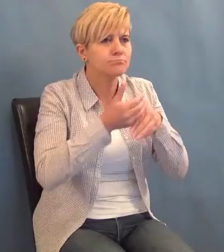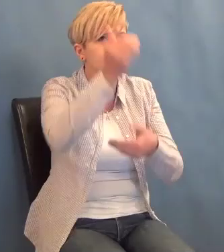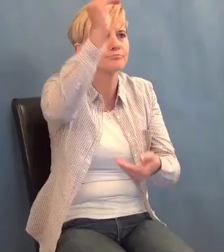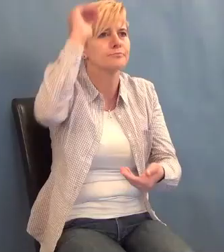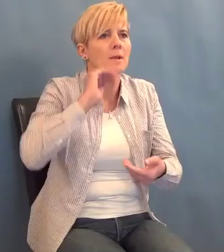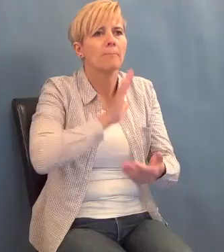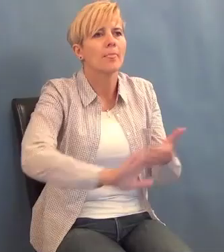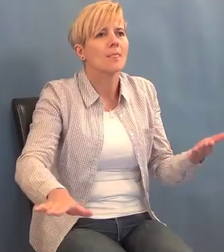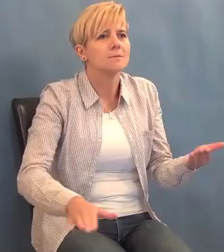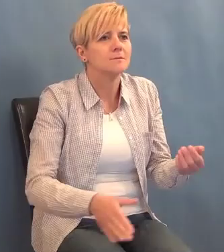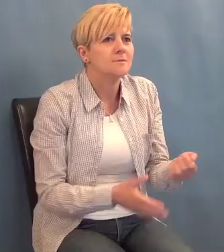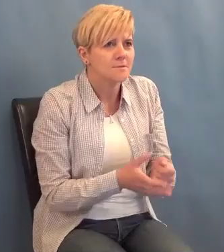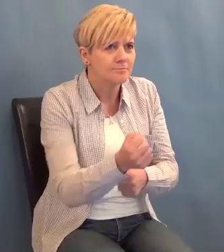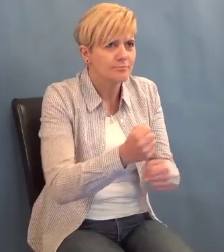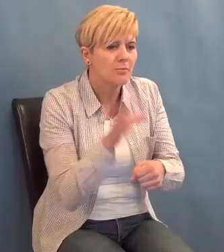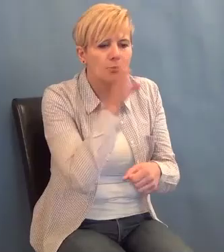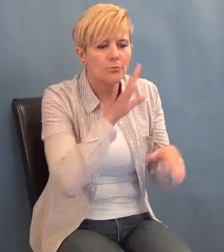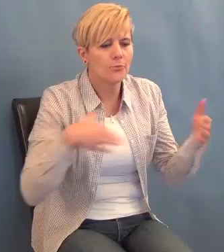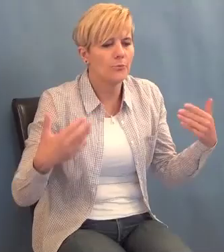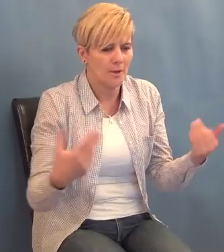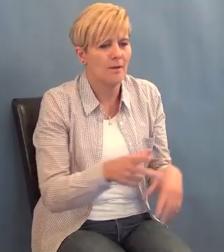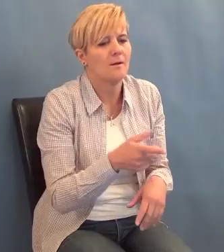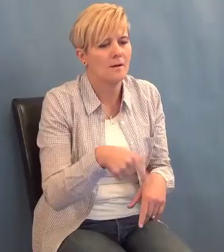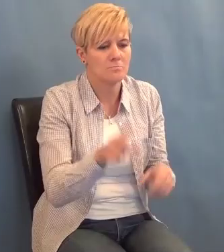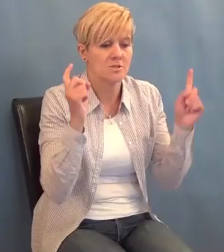Bez kabiny i bez dachu, jechać czymś odkrytym.